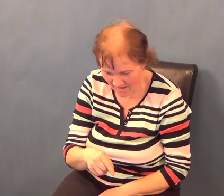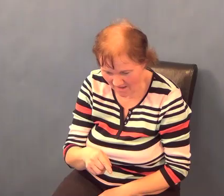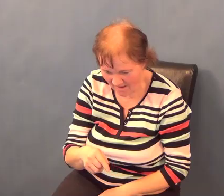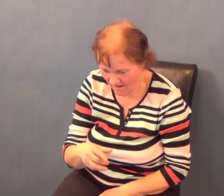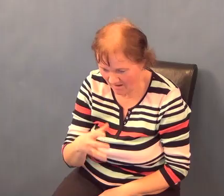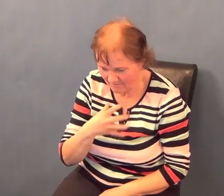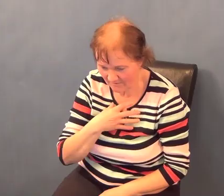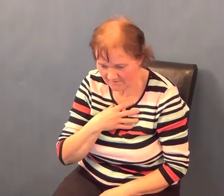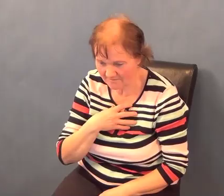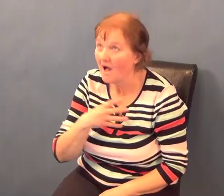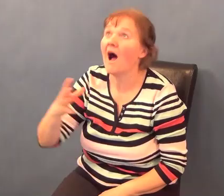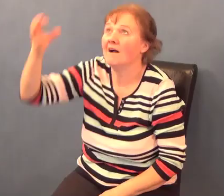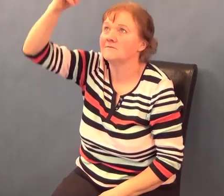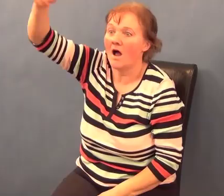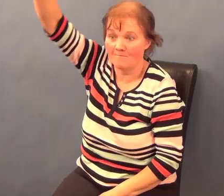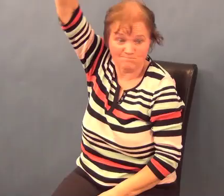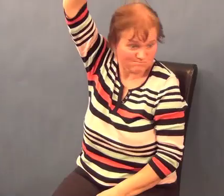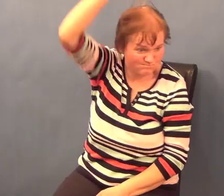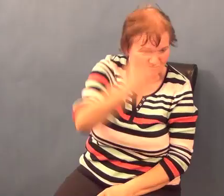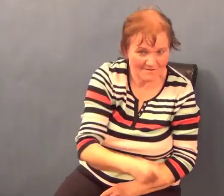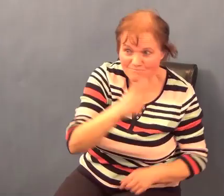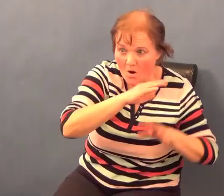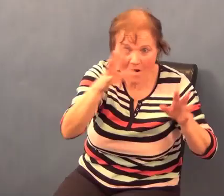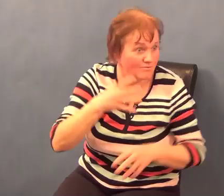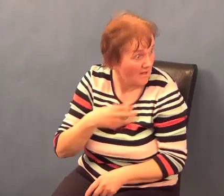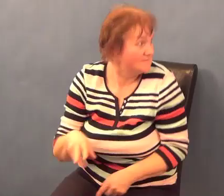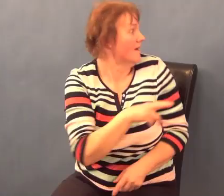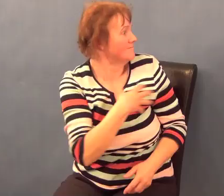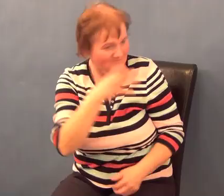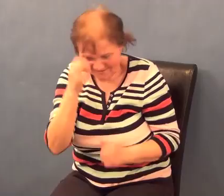Pies złapał w pysk ul pszczeli. Ul spadł. Pies się przestraszył.